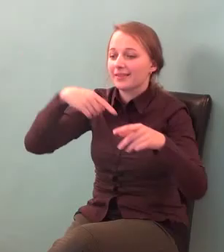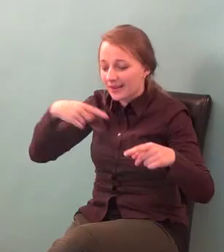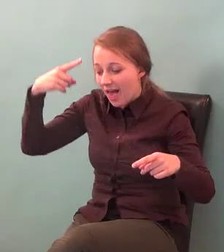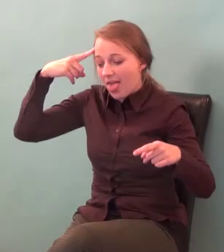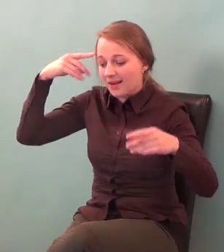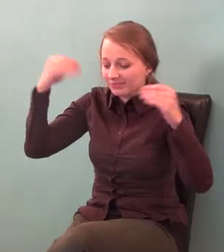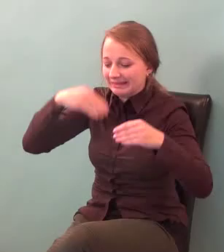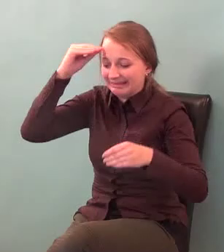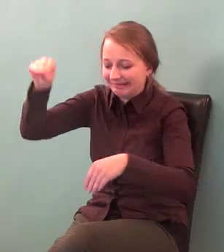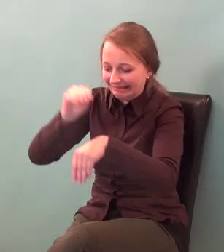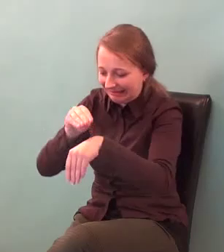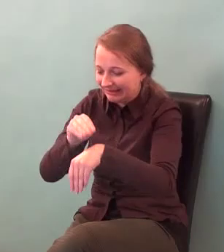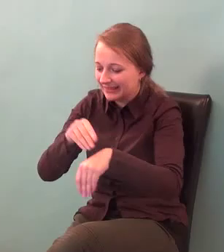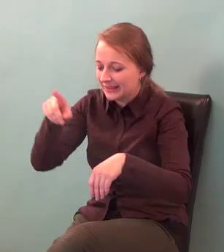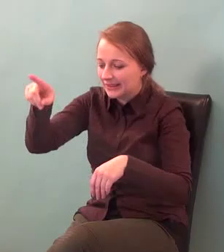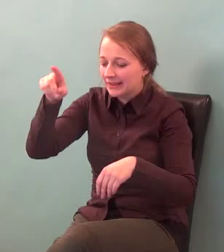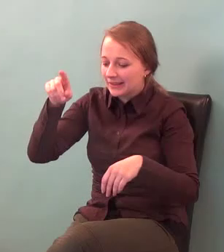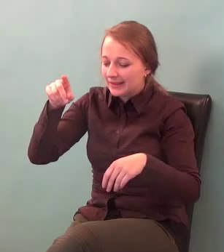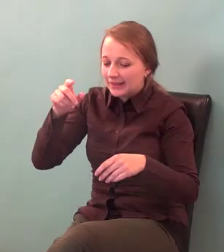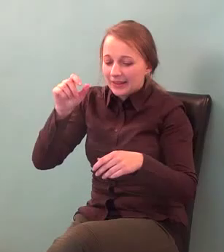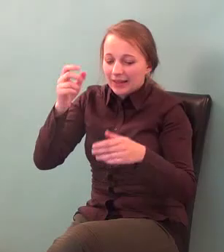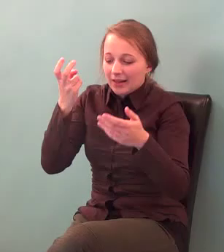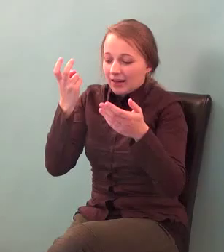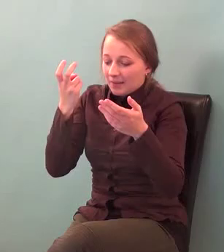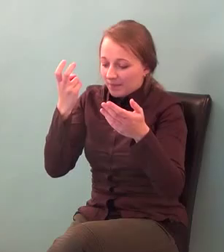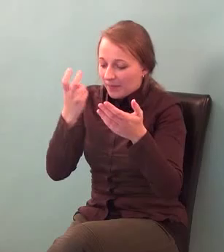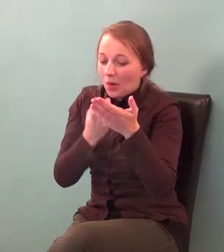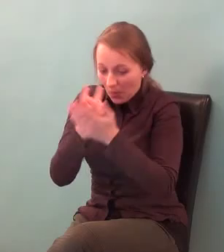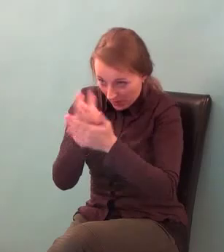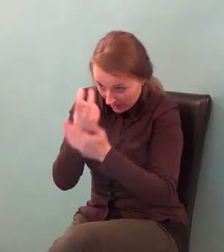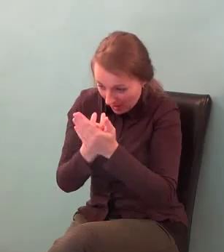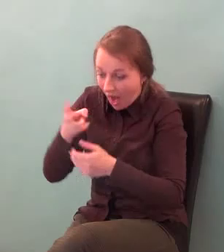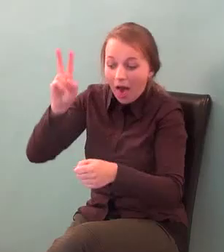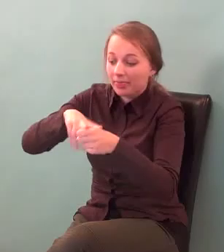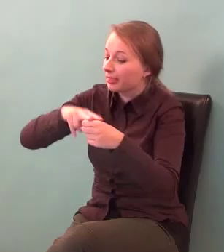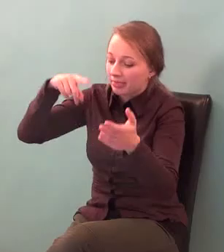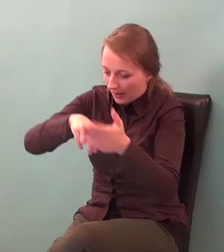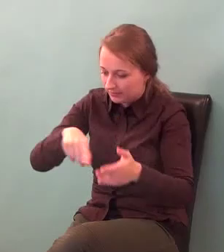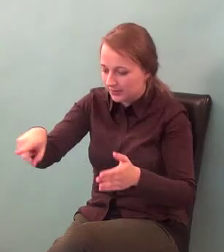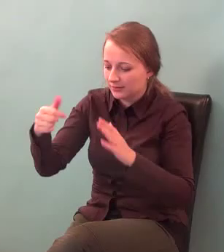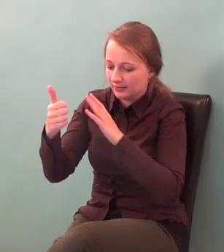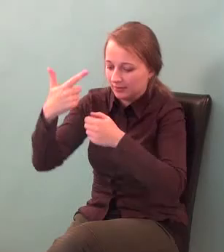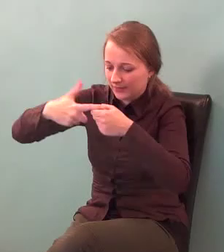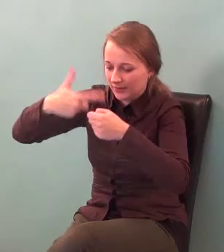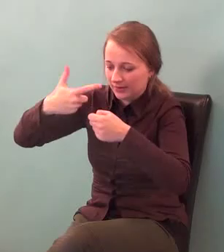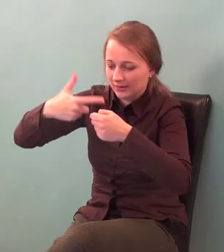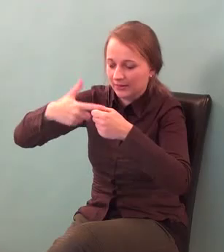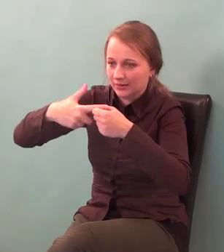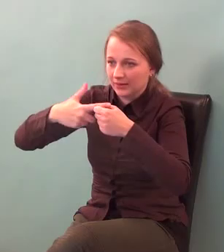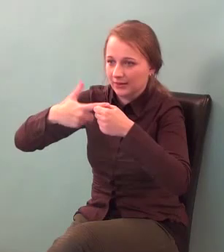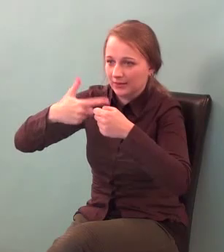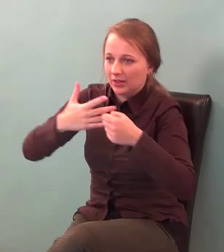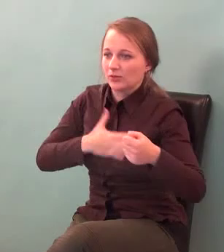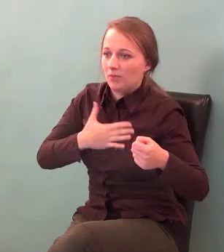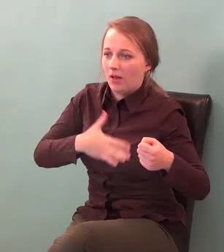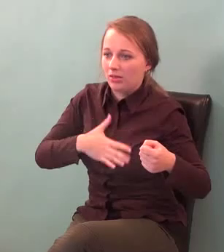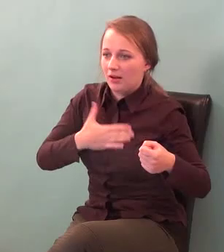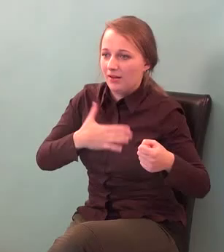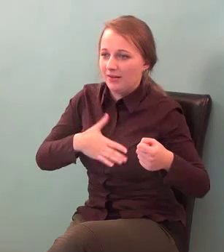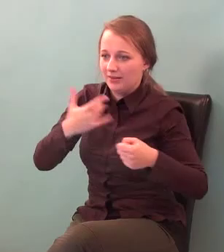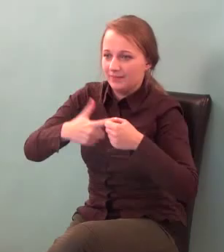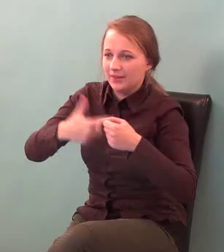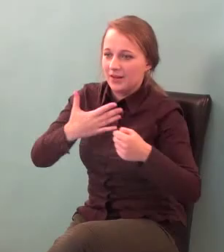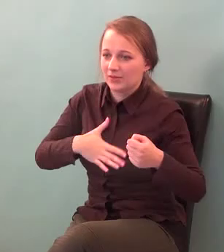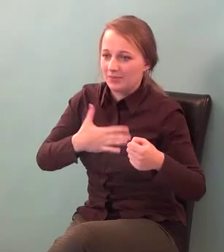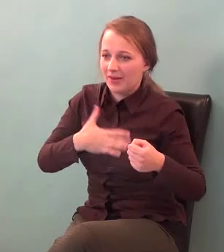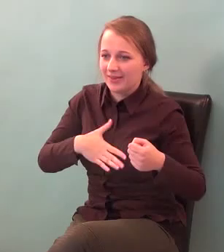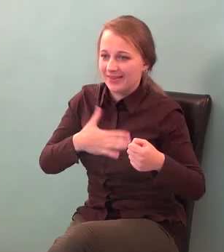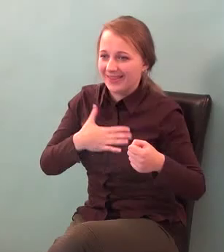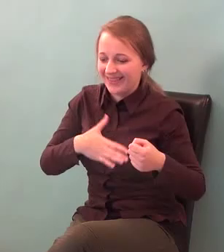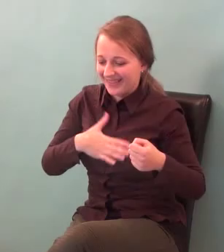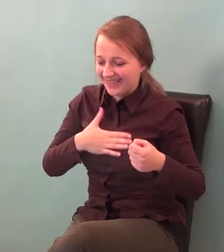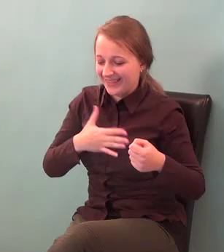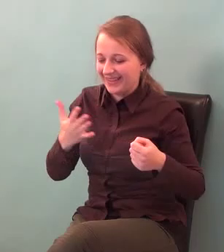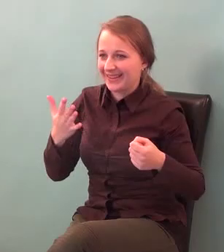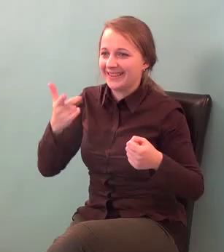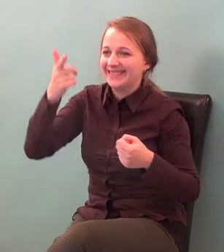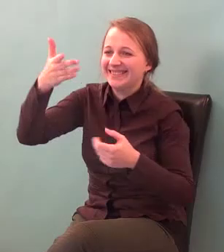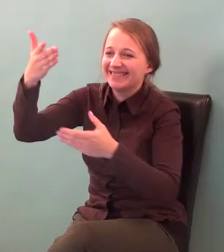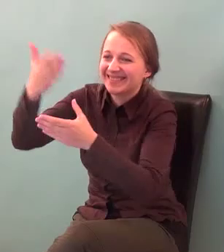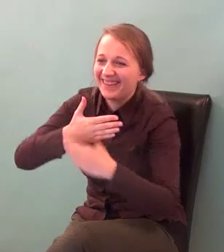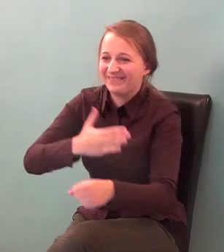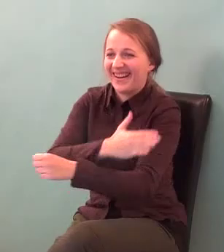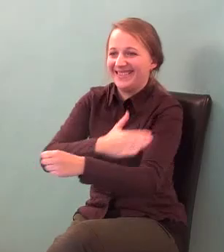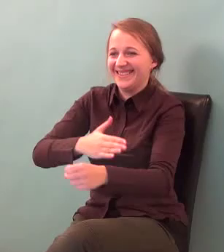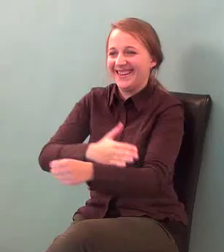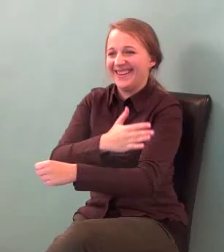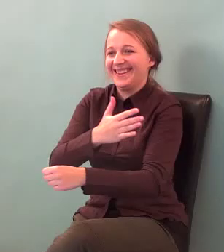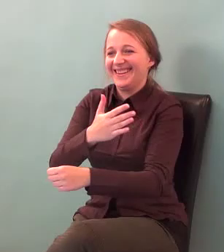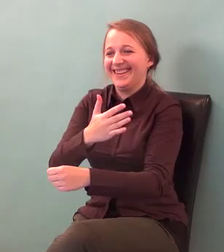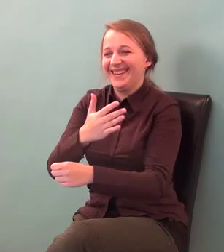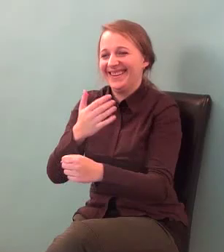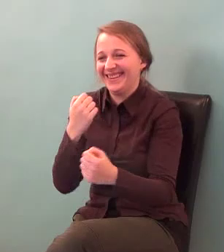Przypomniałam sobie, że muszę cię zawiadomić, że dwudziestego lutego, w sobotę, jestem zaproszona na wesele.